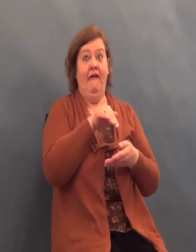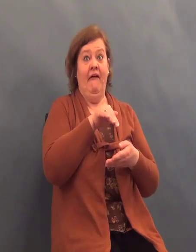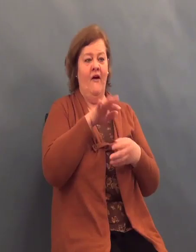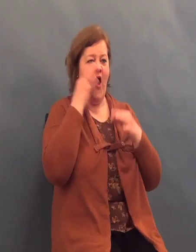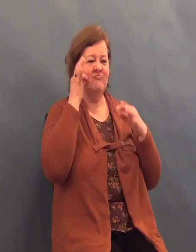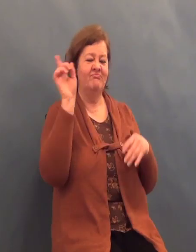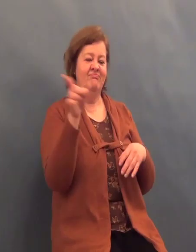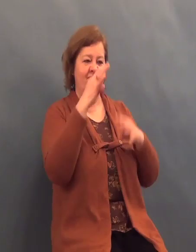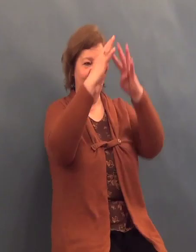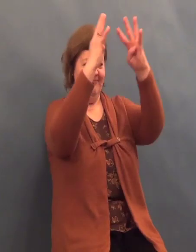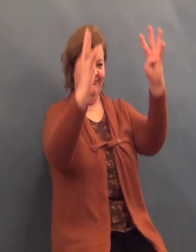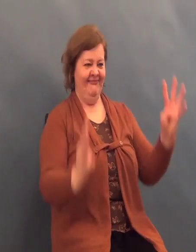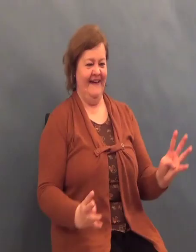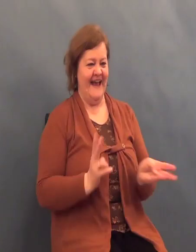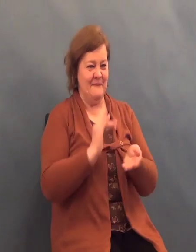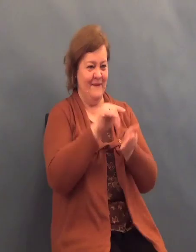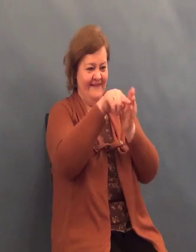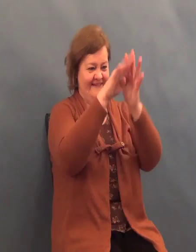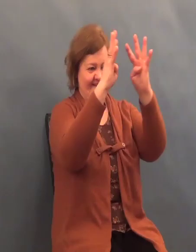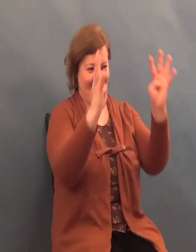Mała kaczka huśtała się w klatce dla ptaków.